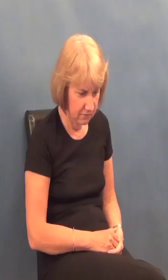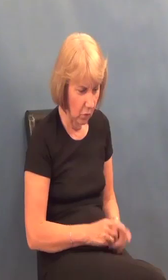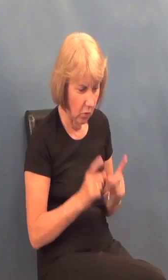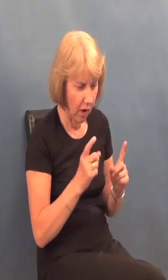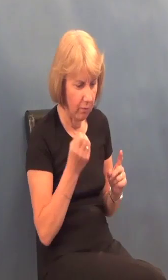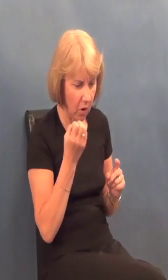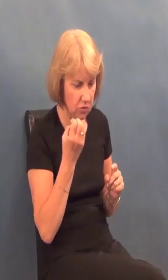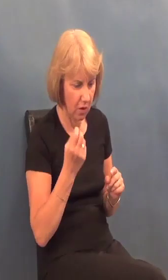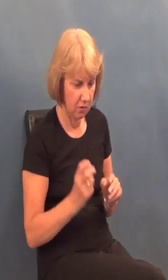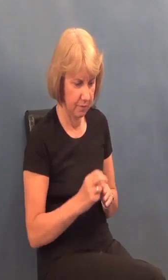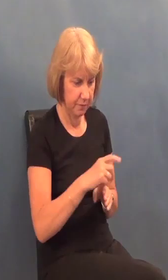Uwaga na pociąg, nie przechodzić.